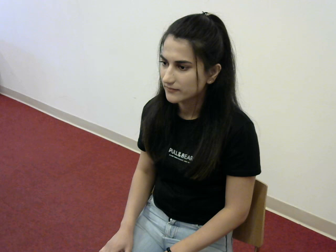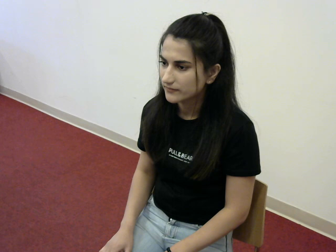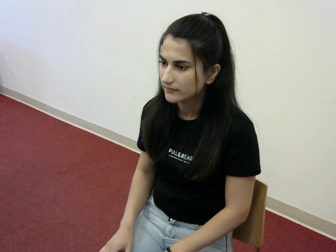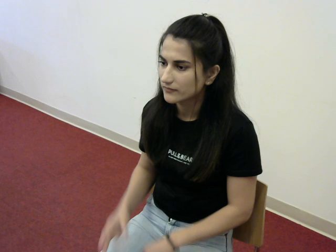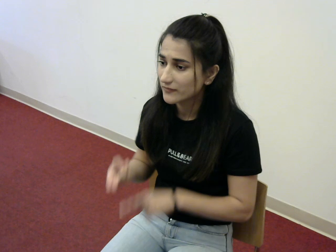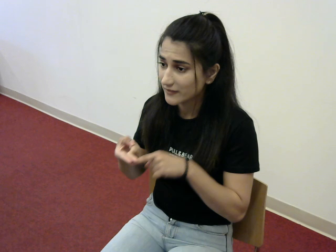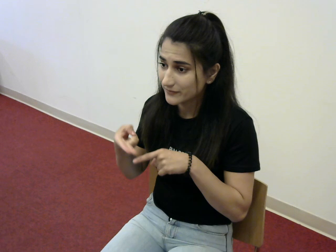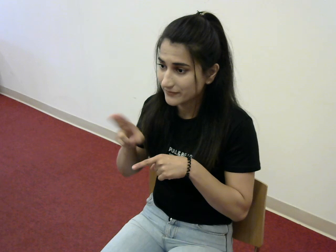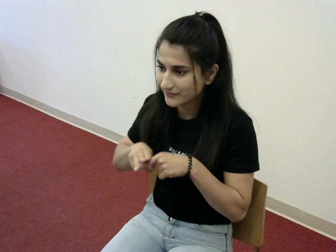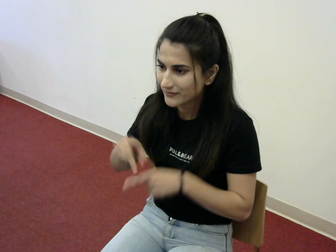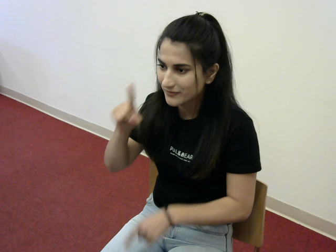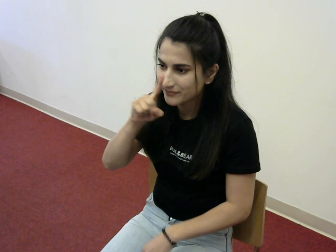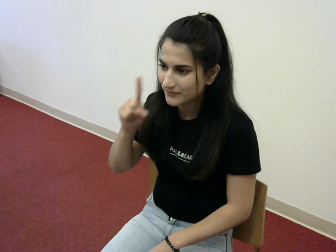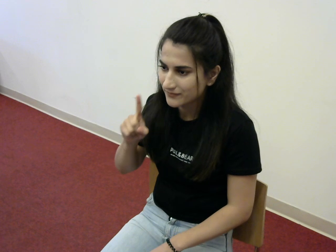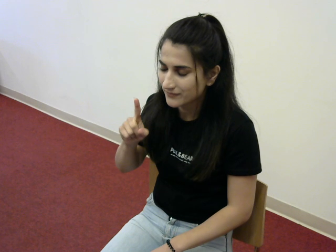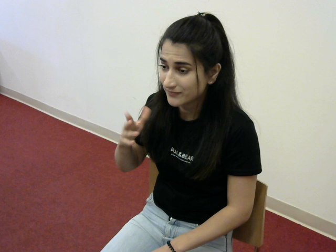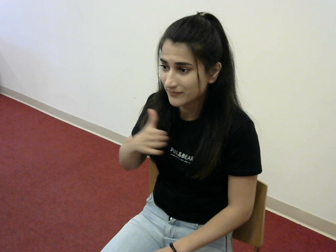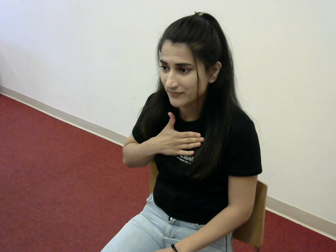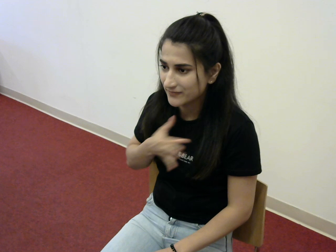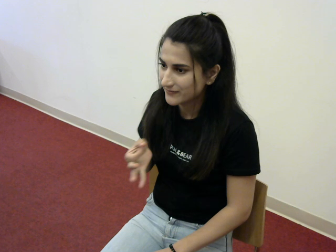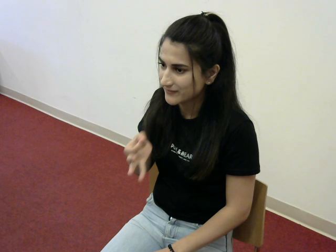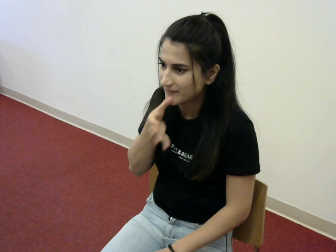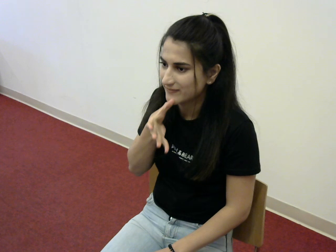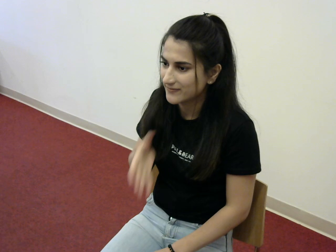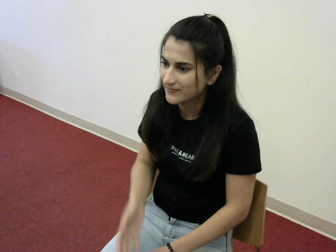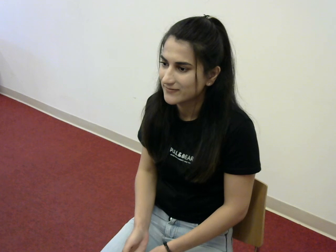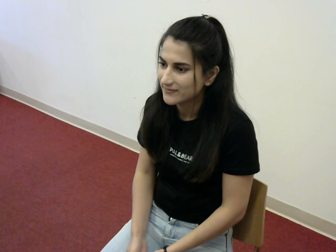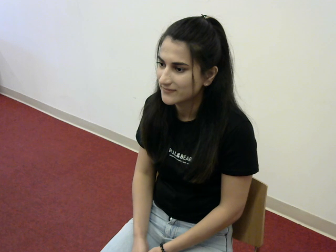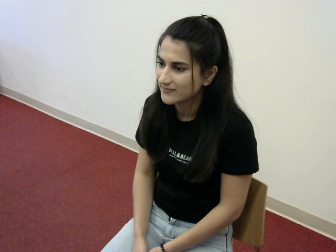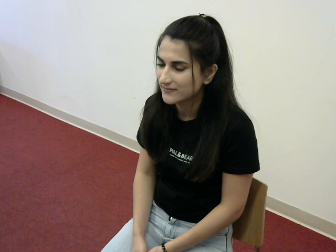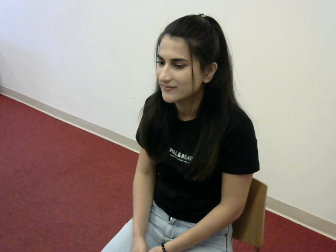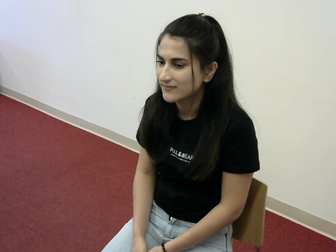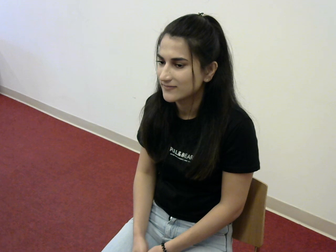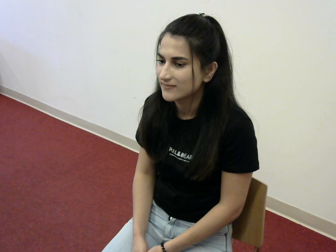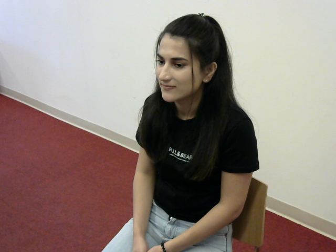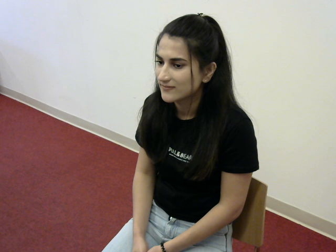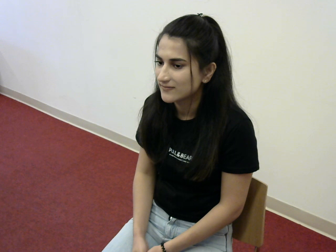Bu ətir mənim xoşuma gəlir